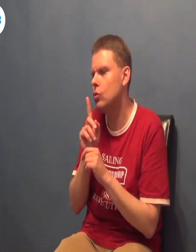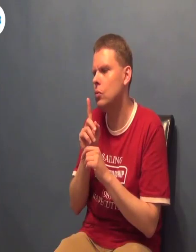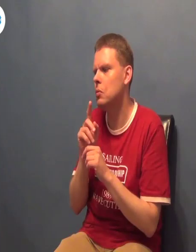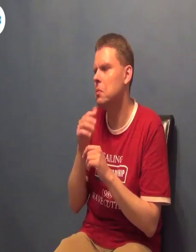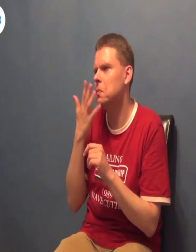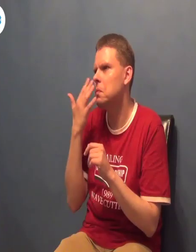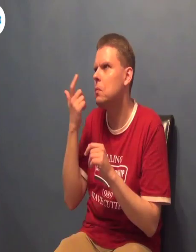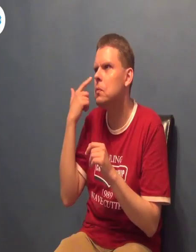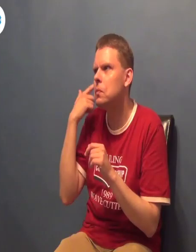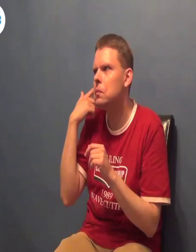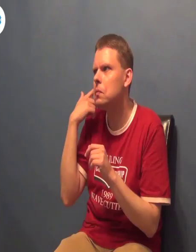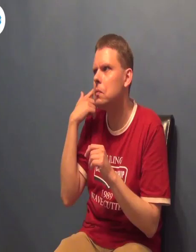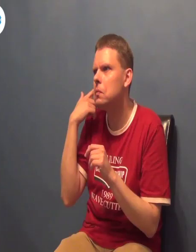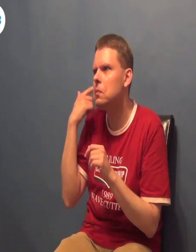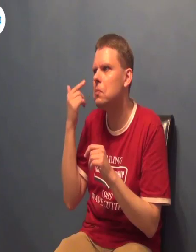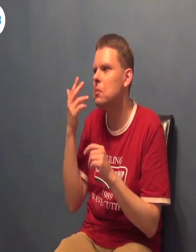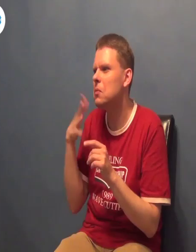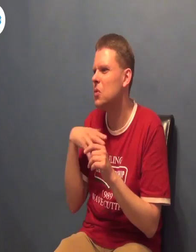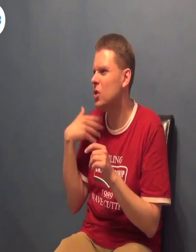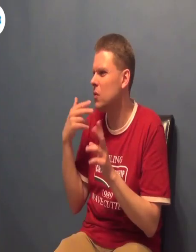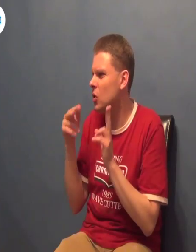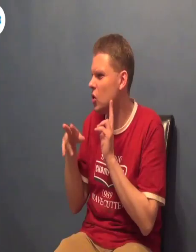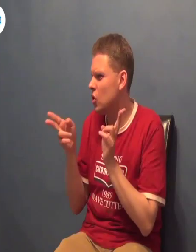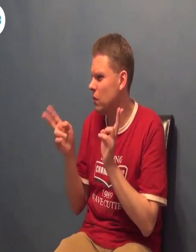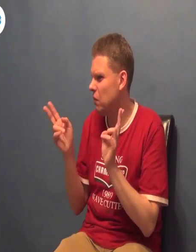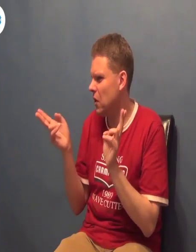Nie wiadomo o co chodzi, słychać dziwne dźwięki.